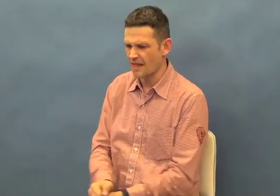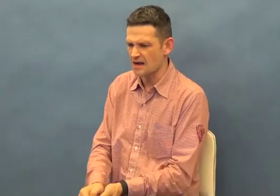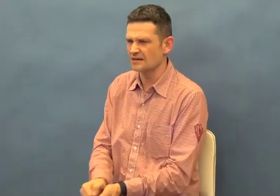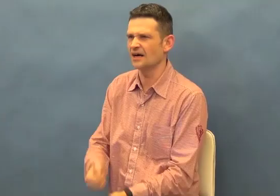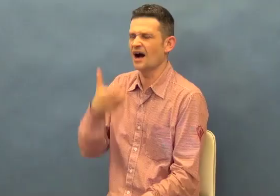Do prania.